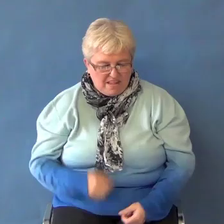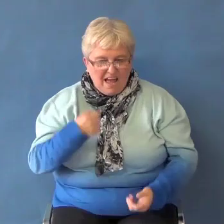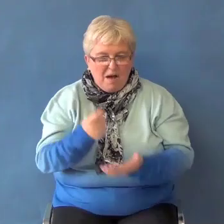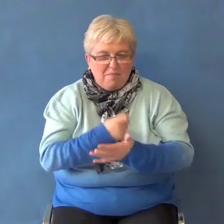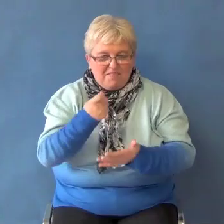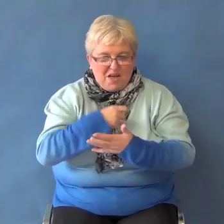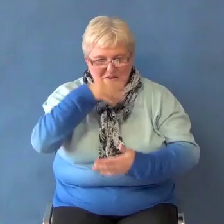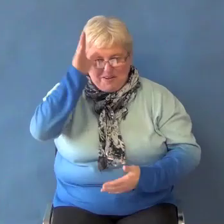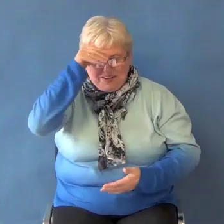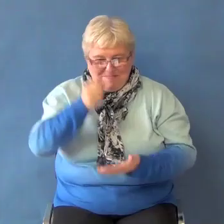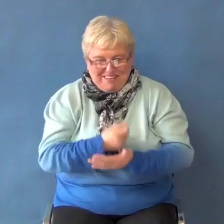Ja się nie znam na zasadach ruchu drogowego.